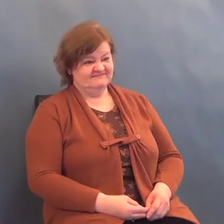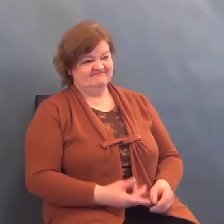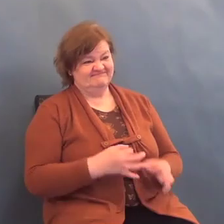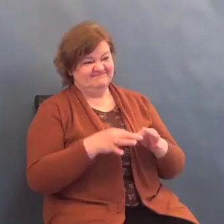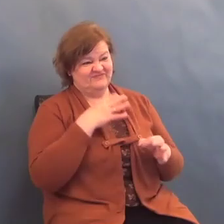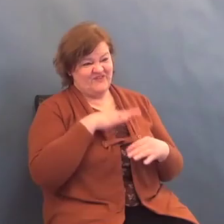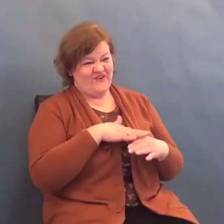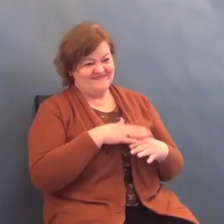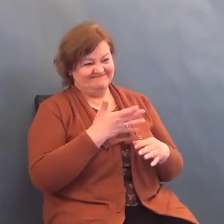Oszczędzać wodę.